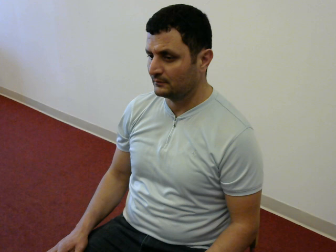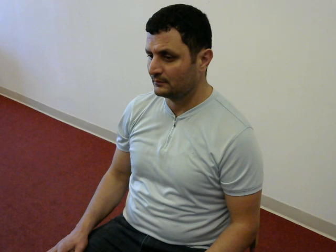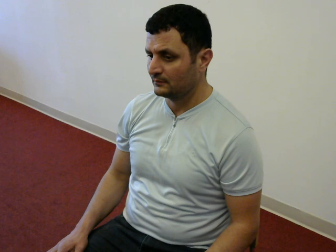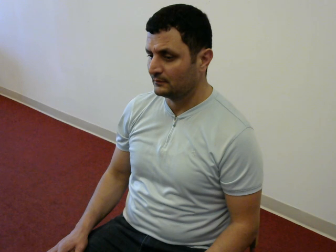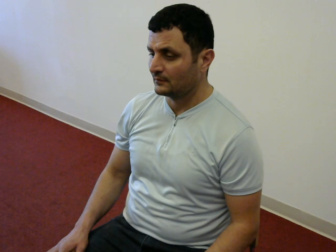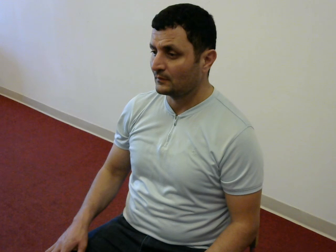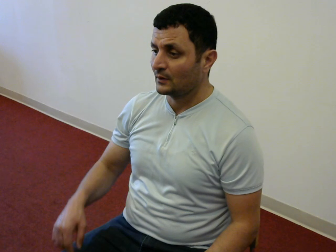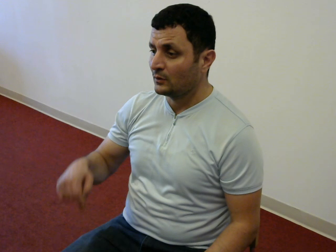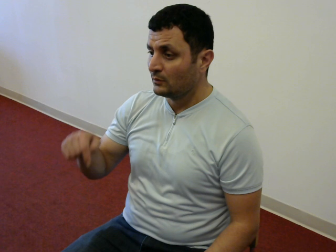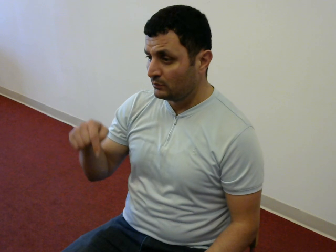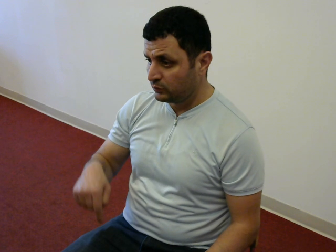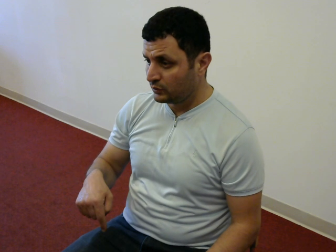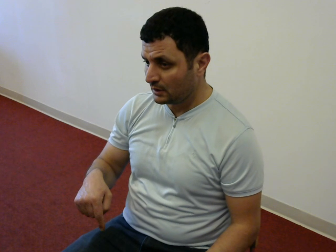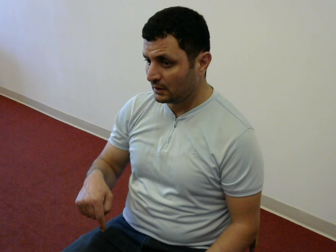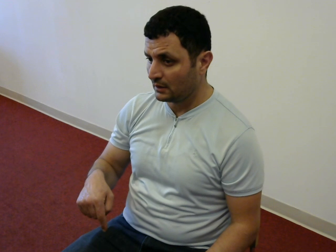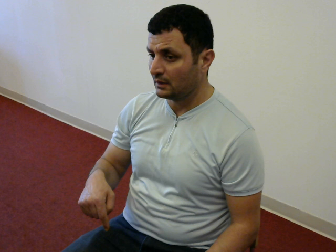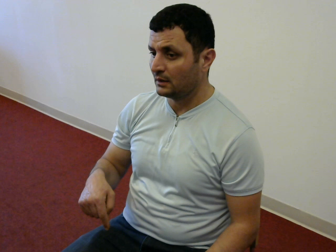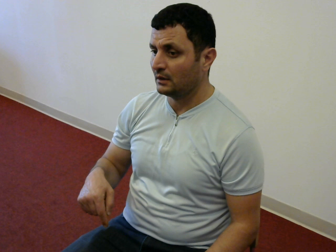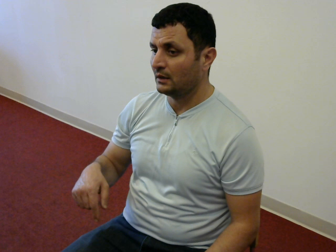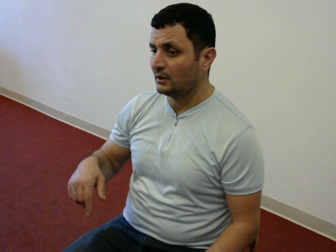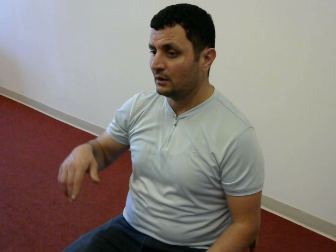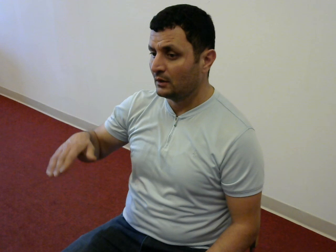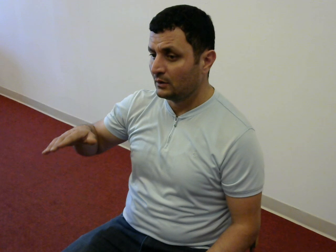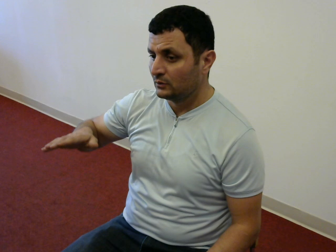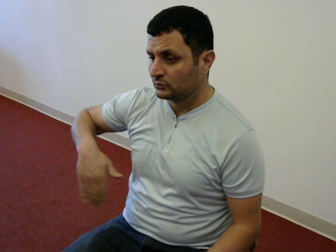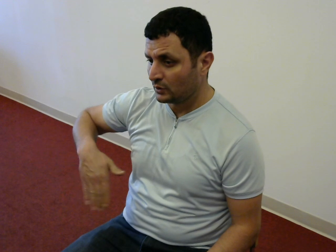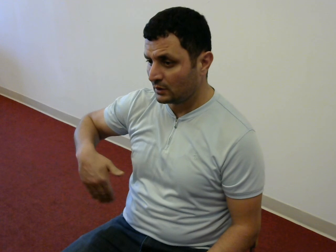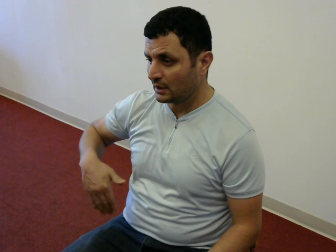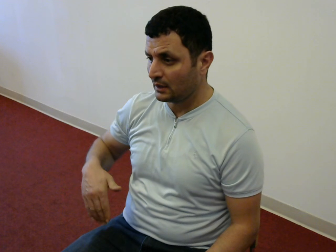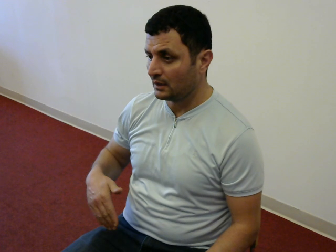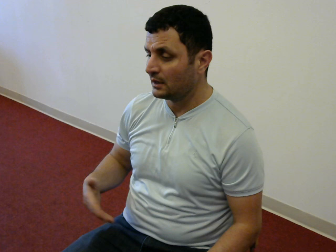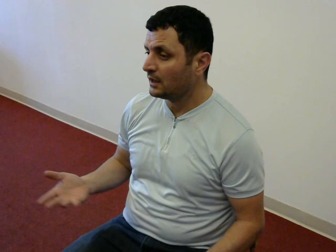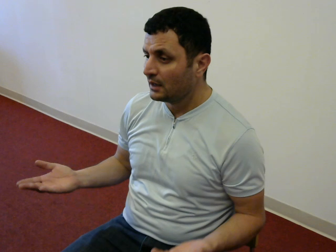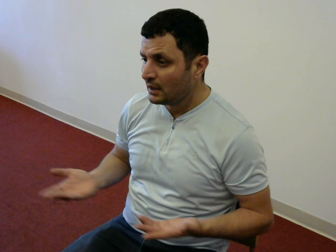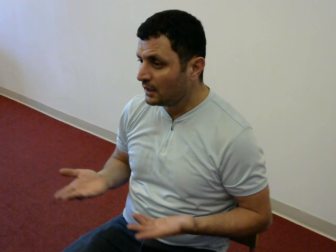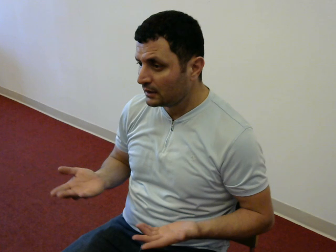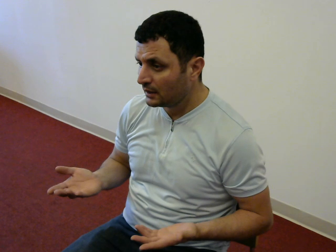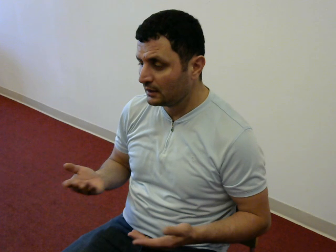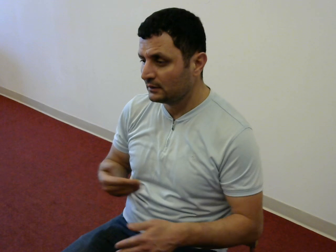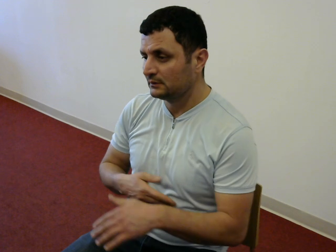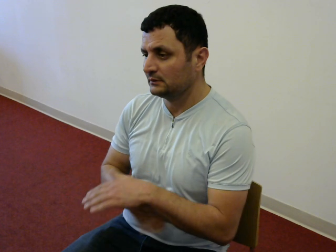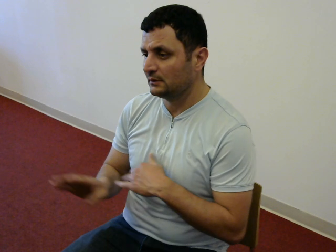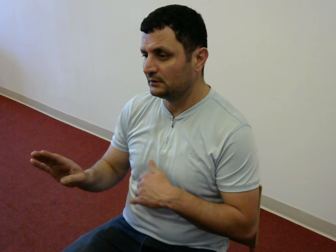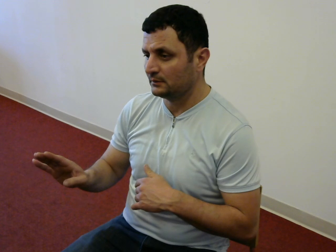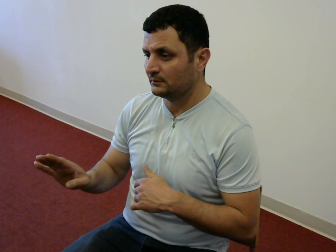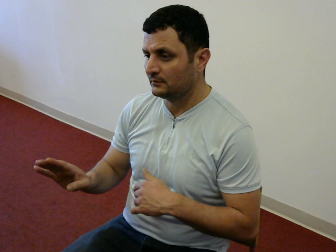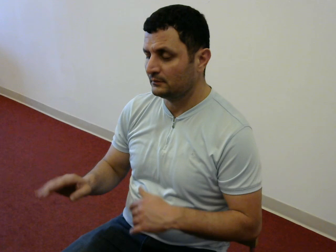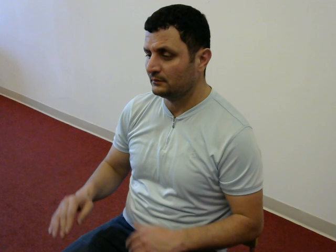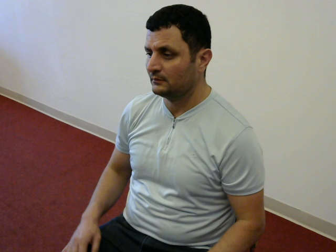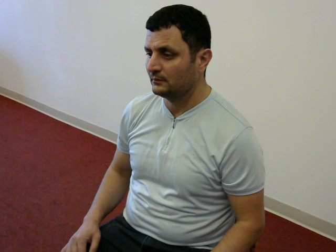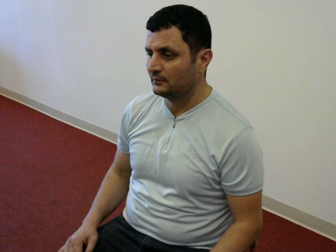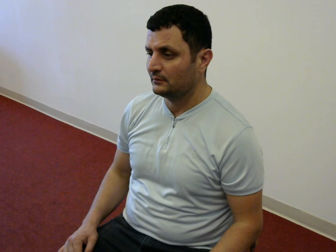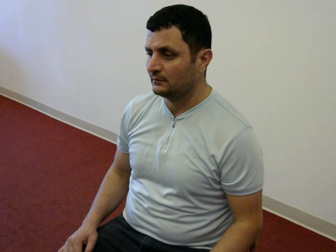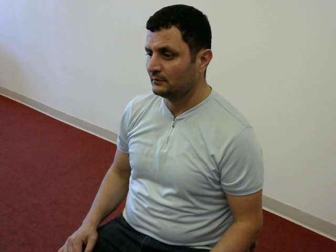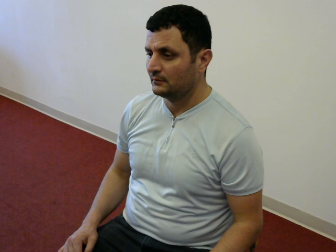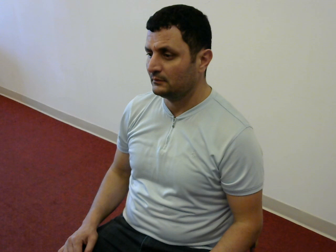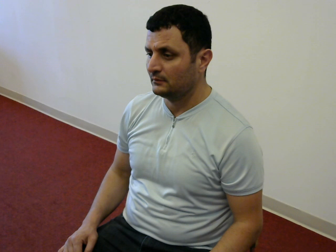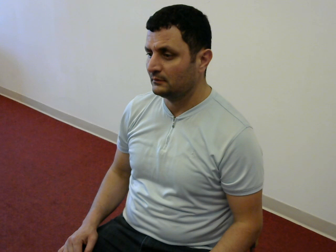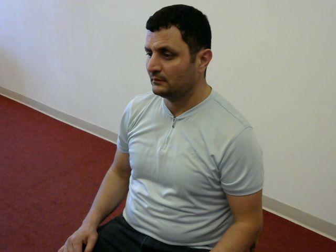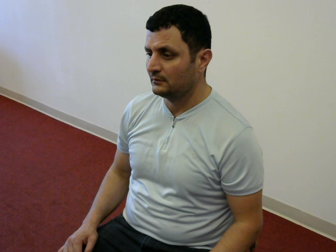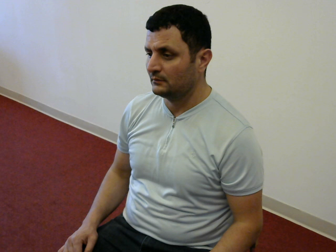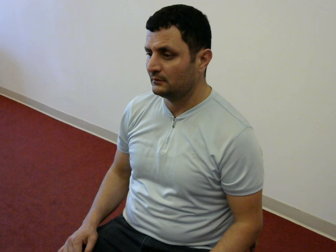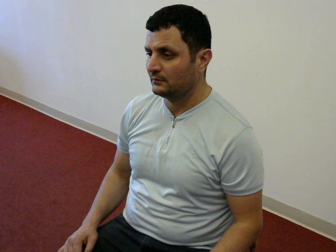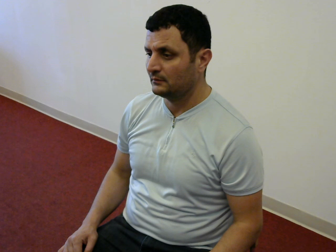Burdan sonra hara getməliyəm?